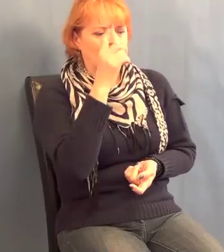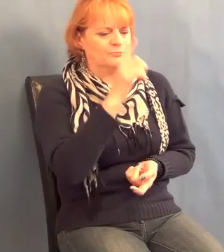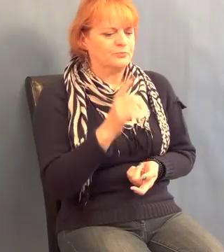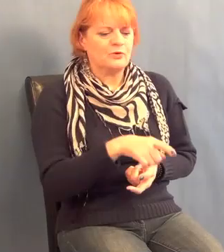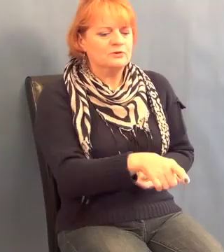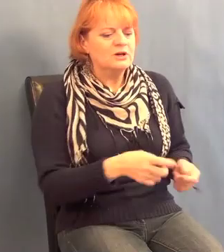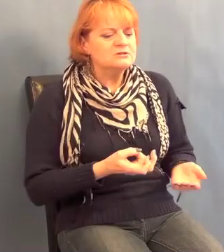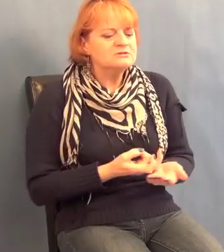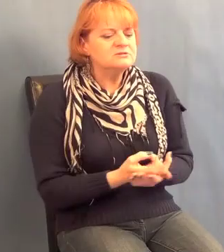Prąd.